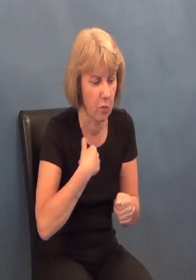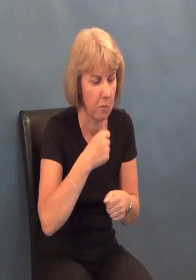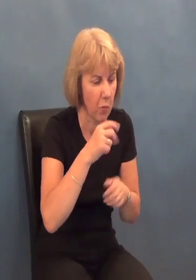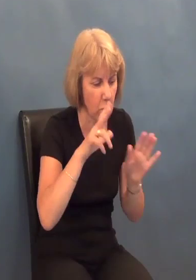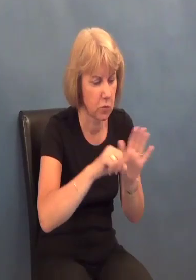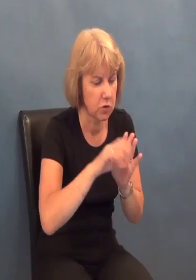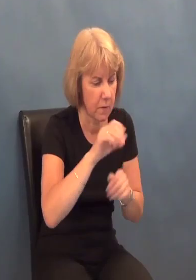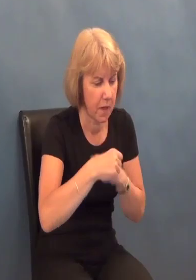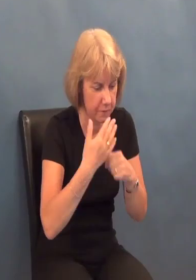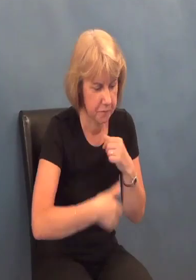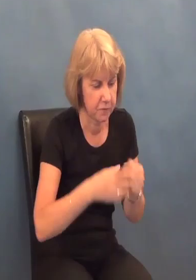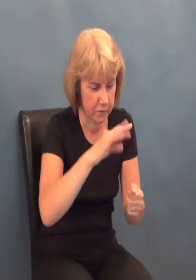To ja pracuję od ósmej do czwartej.